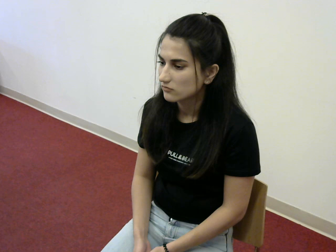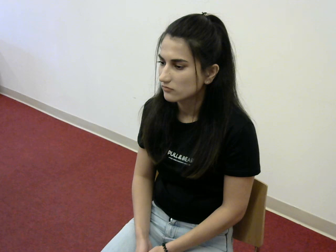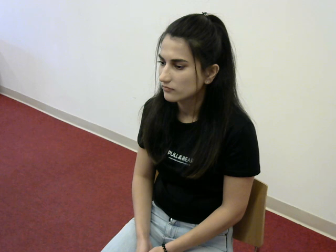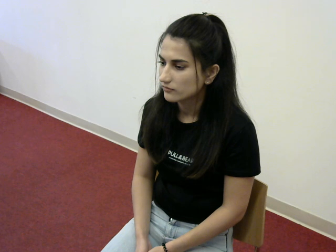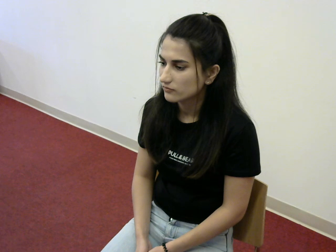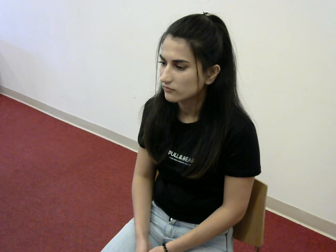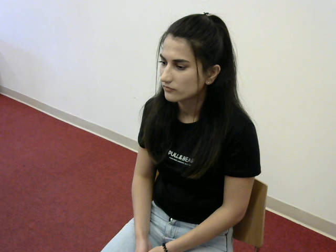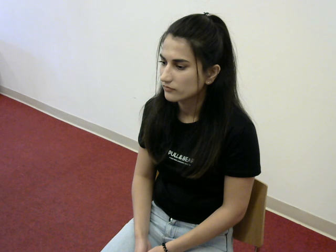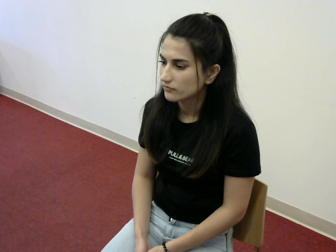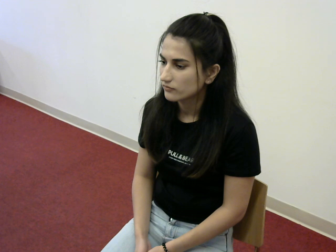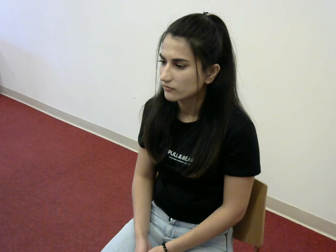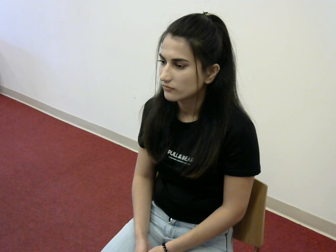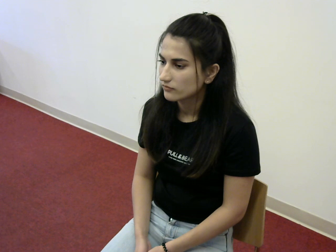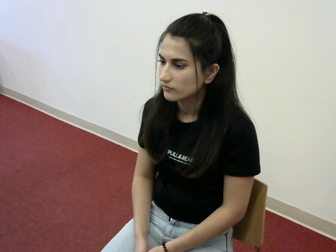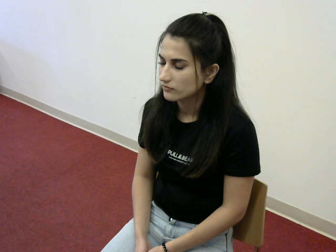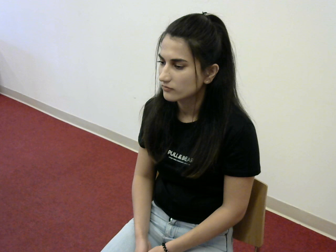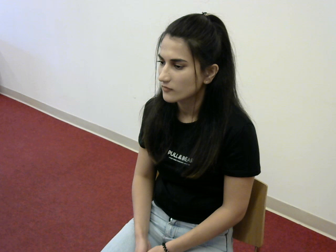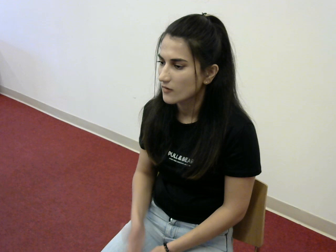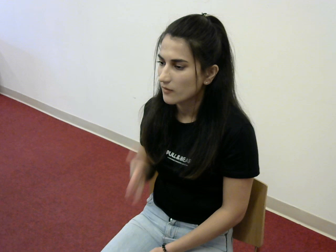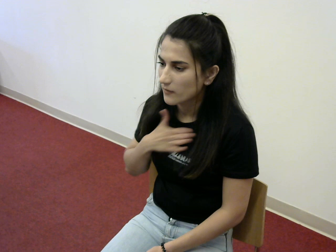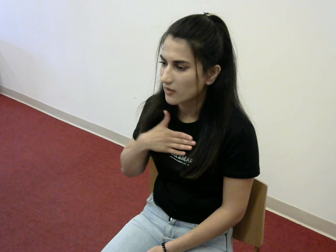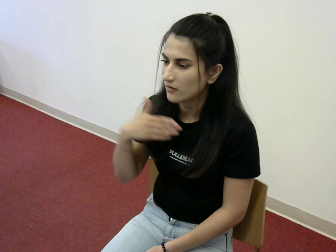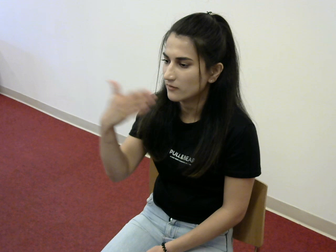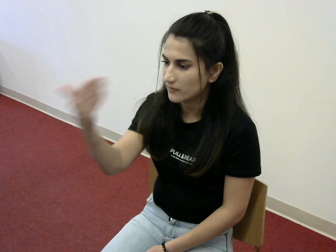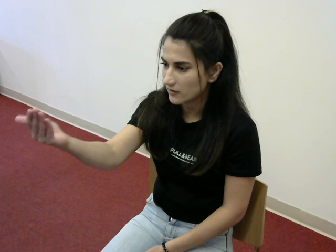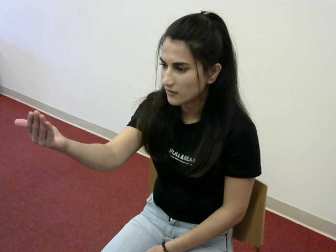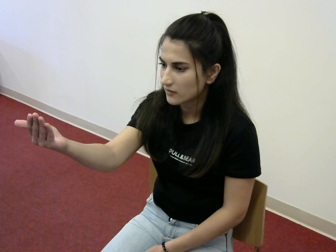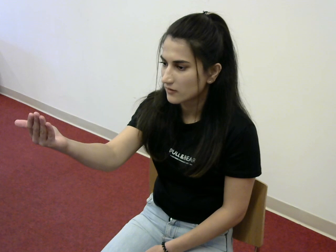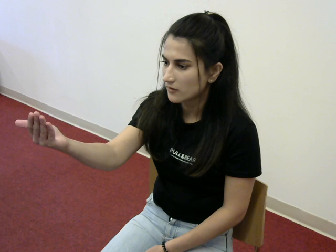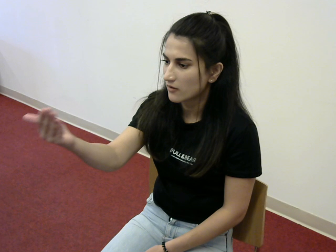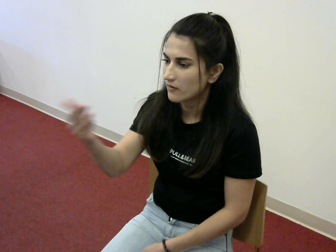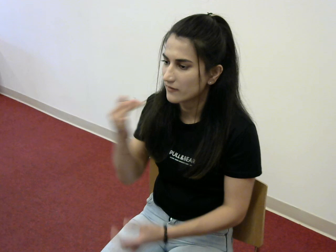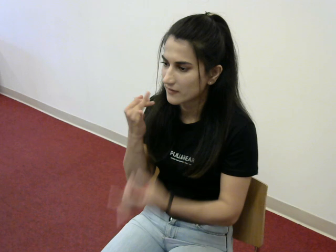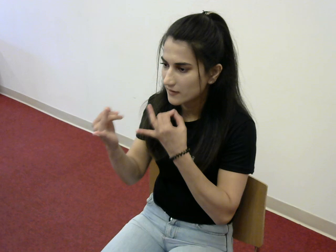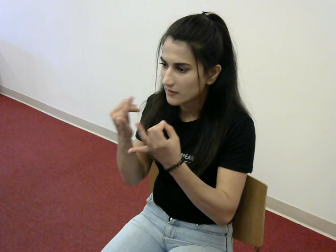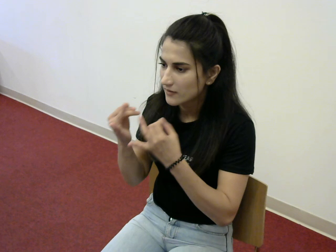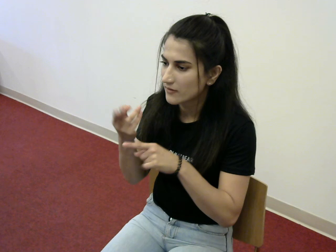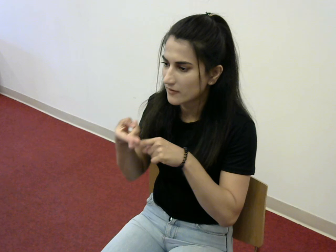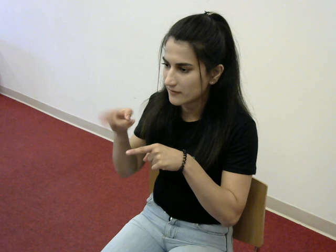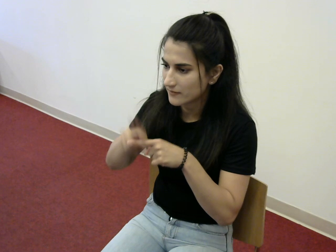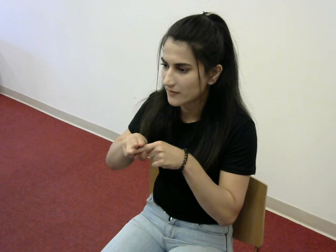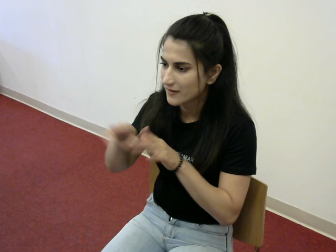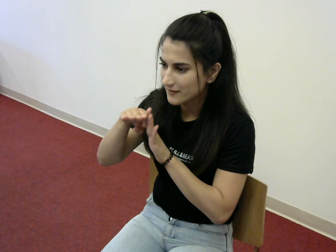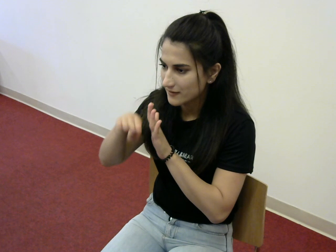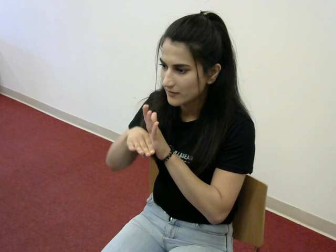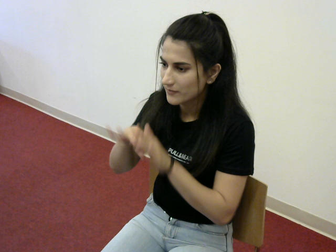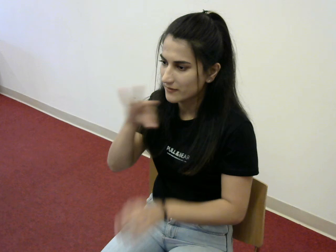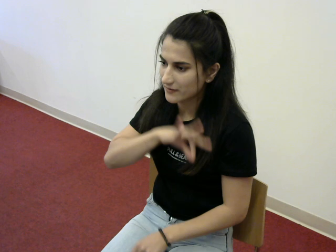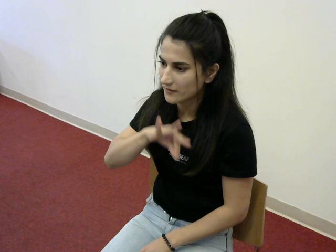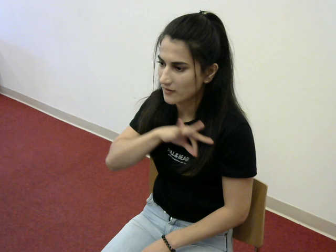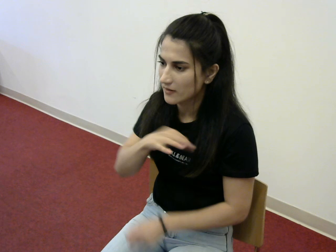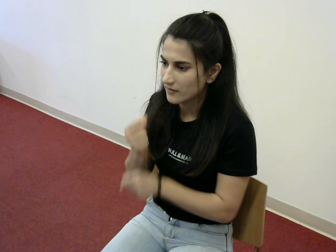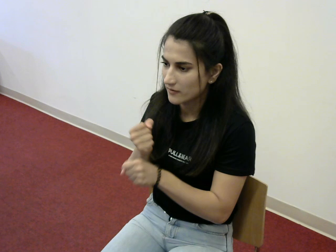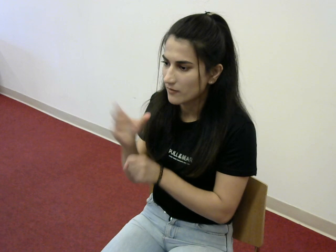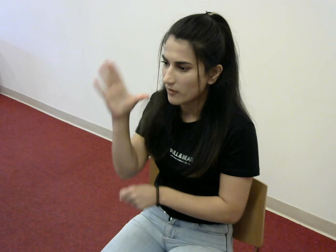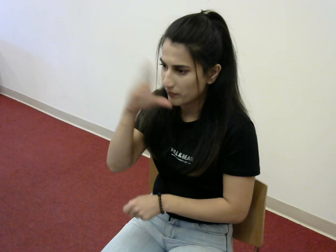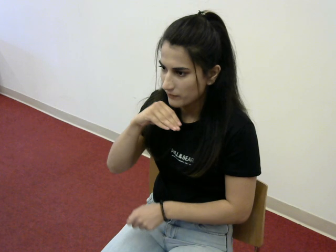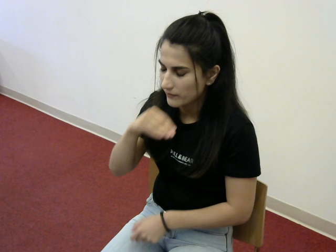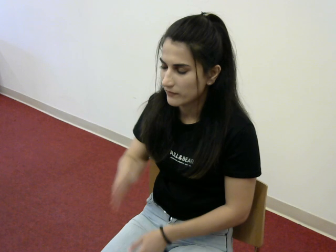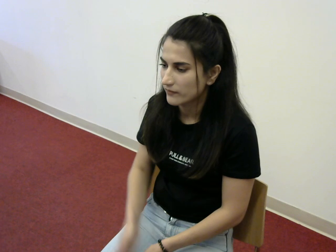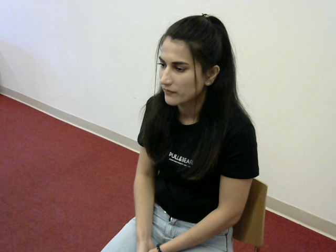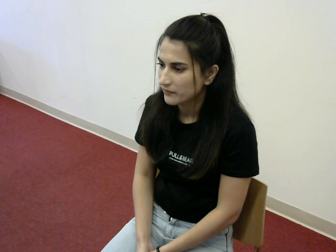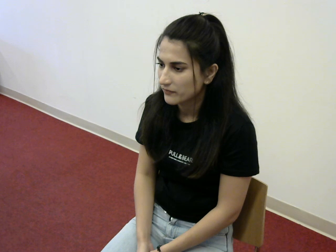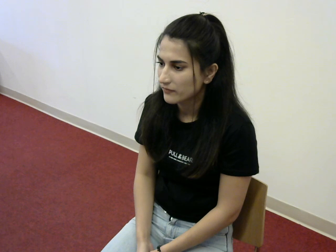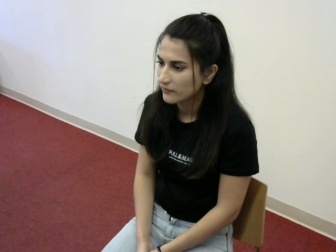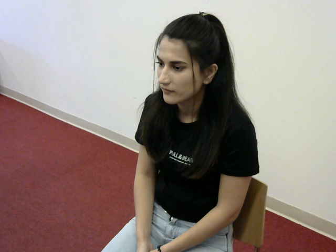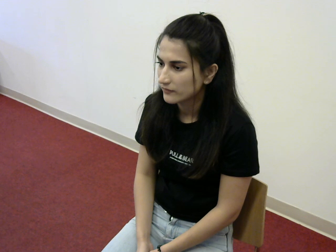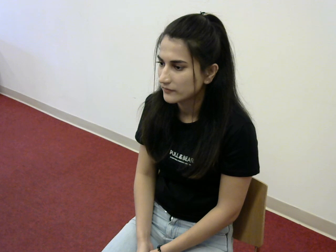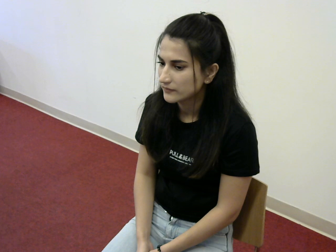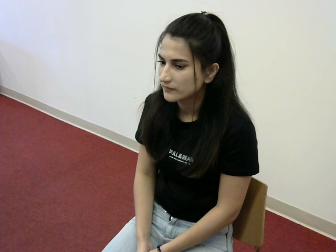Mən sizinlə danışmaq üçün proqramdan istifadə edə bilərəm